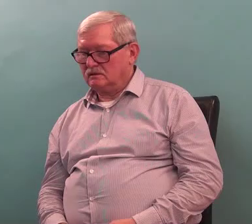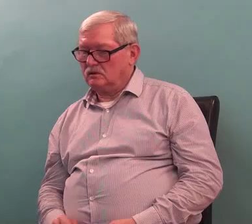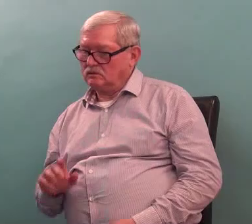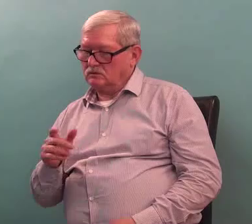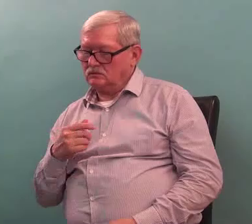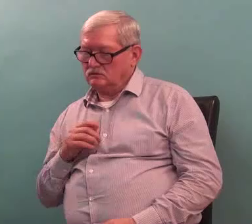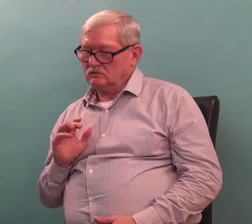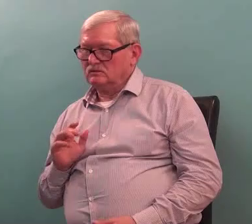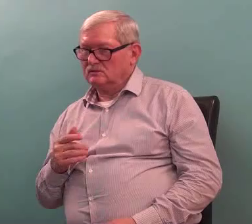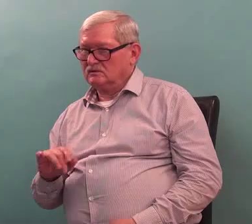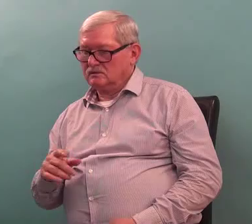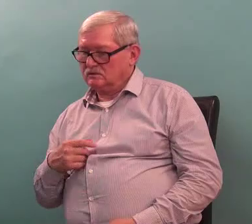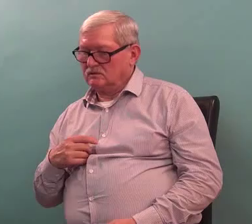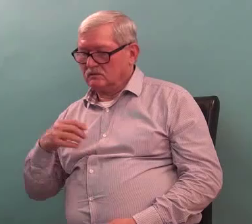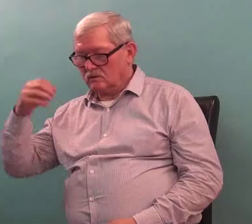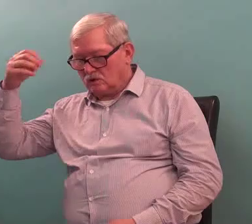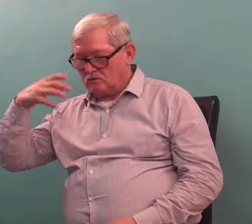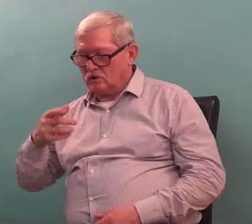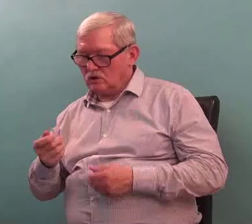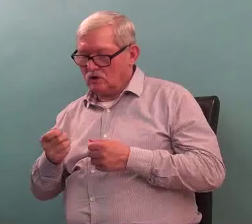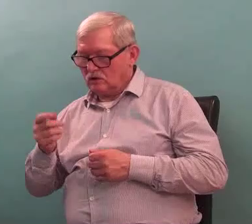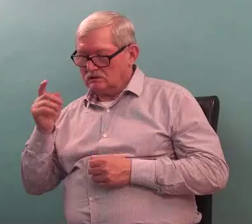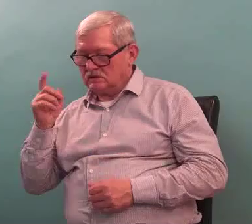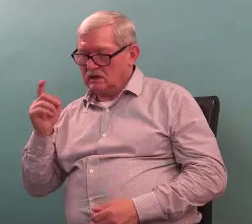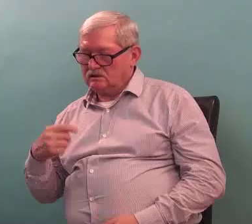To inaczej, myślę, że jest to zakaz mycia konia pod prysznicem.